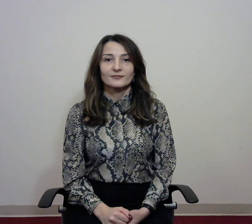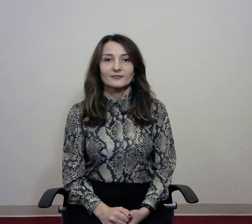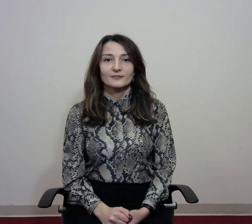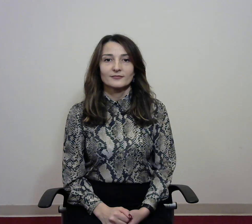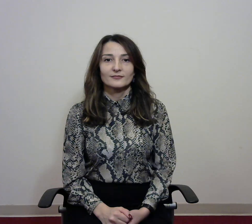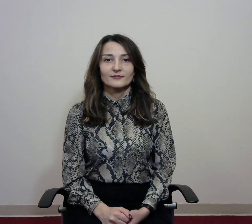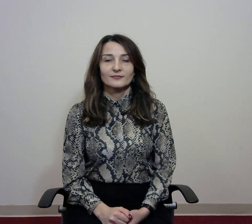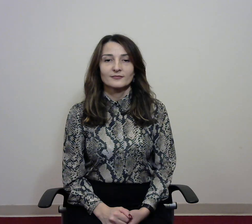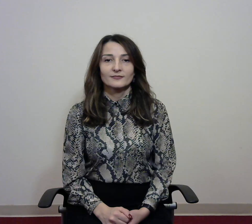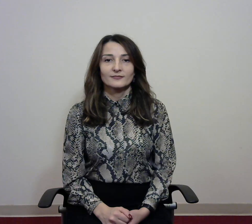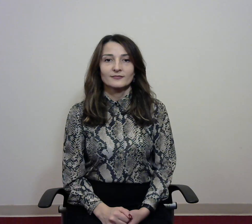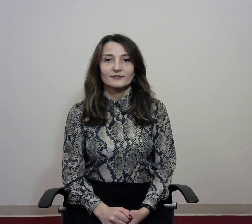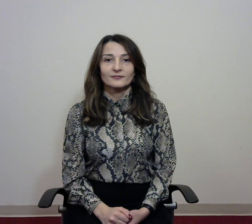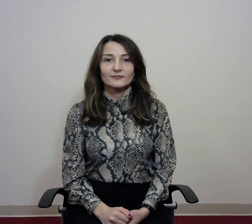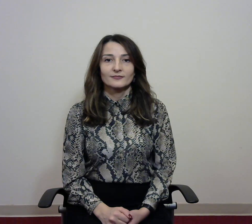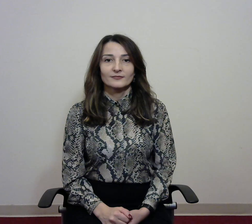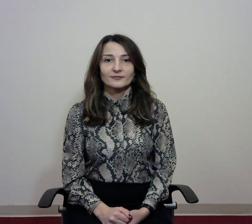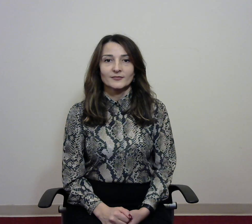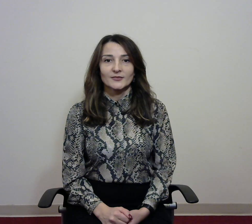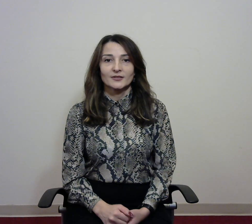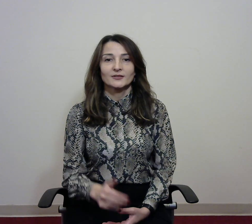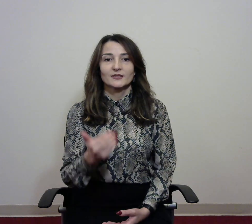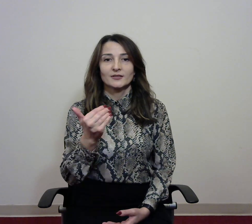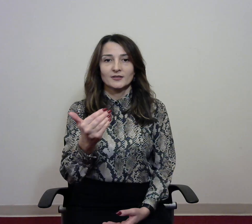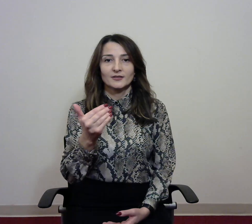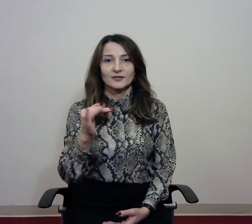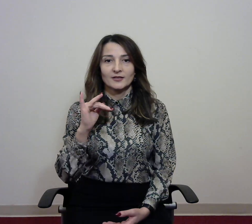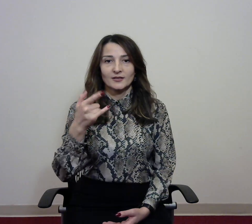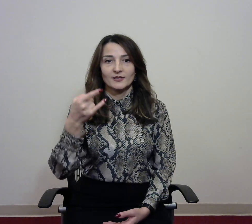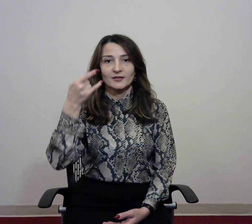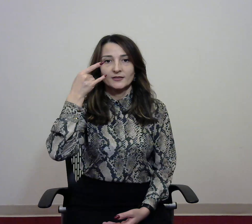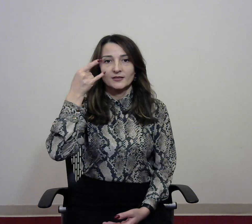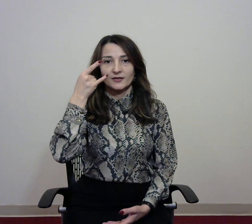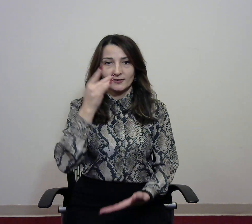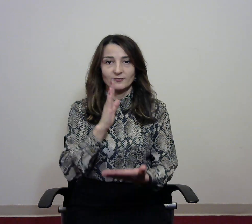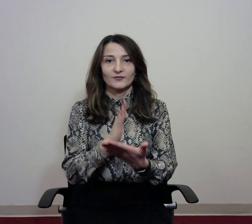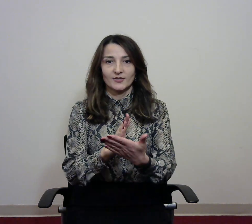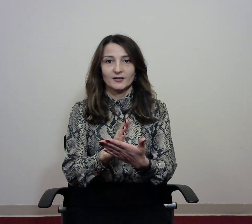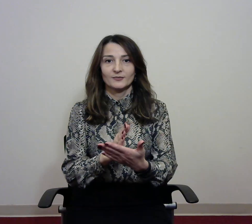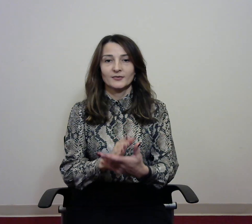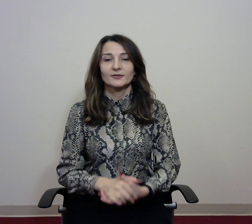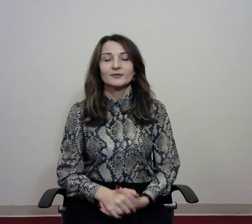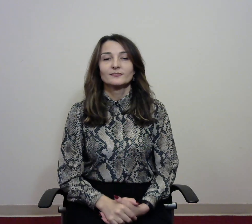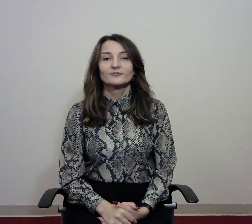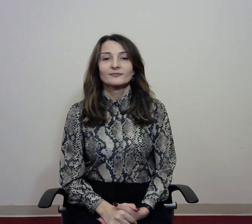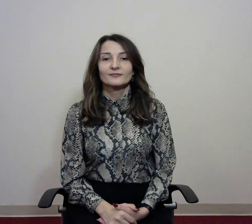Sənin instagramın var?